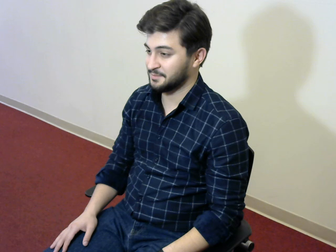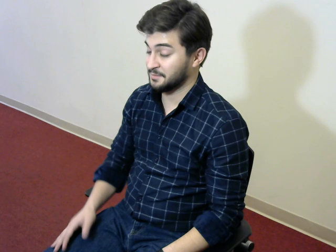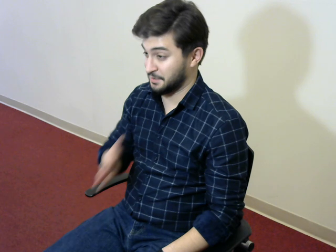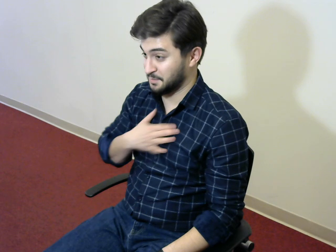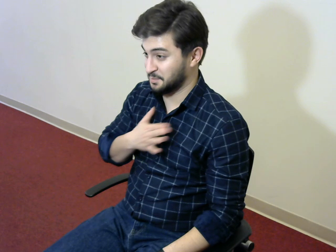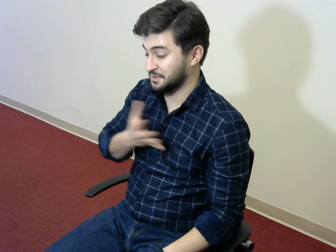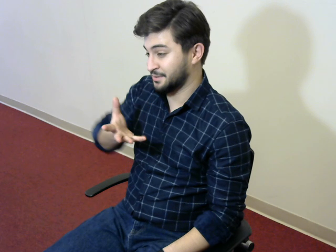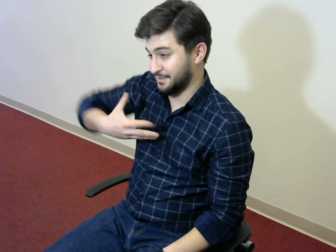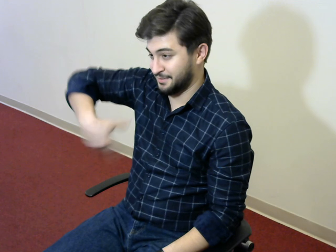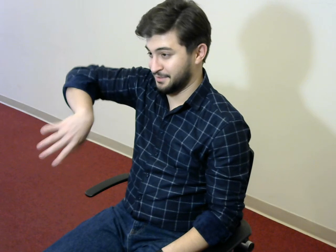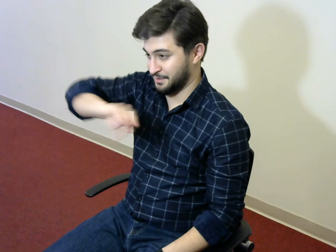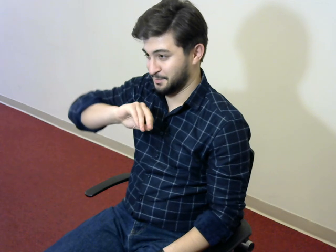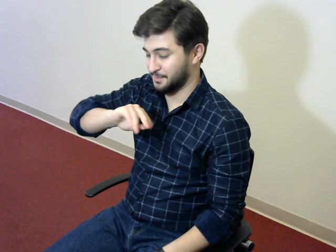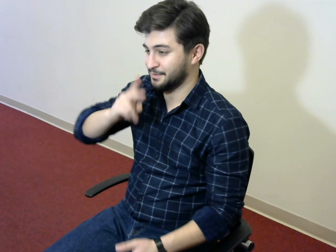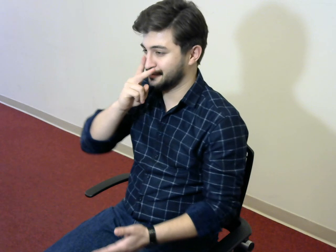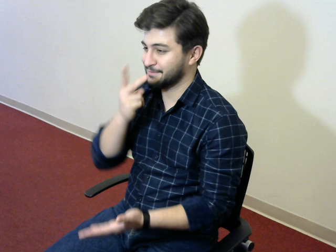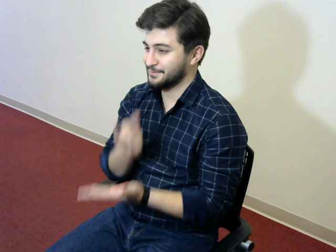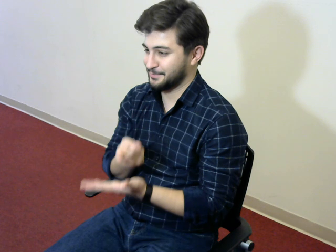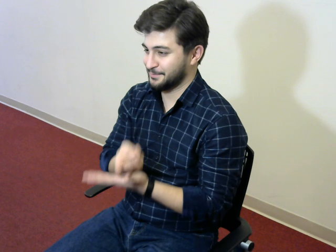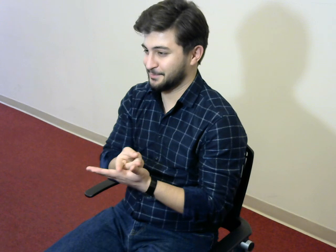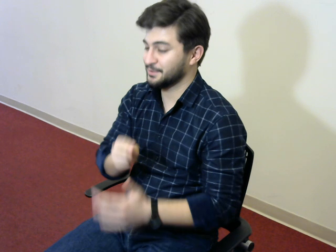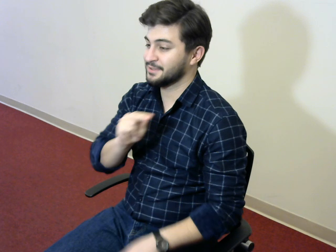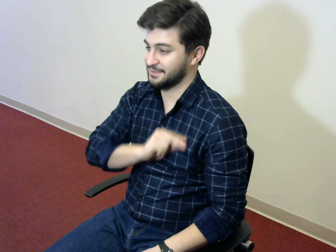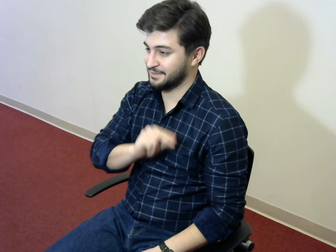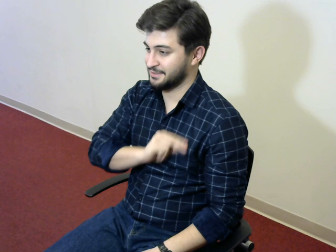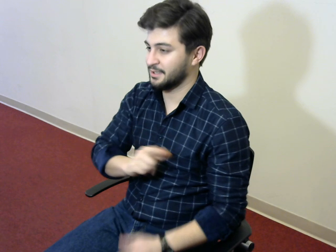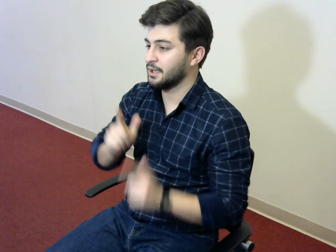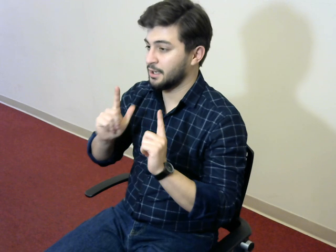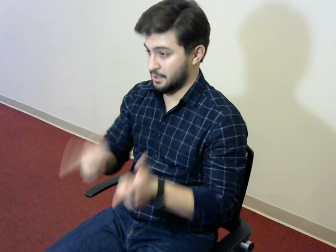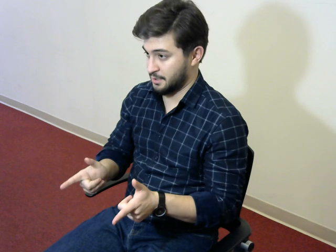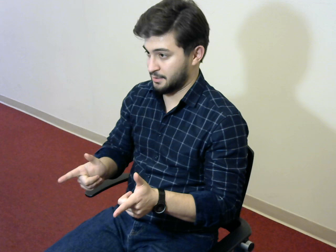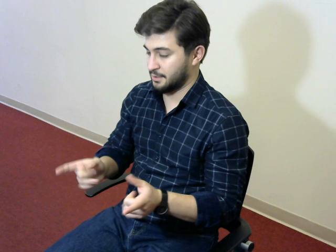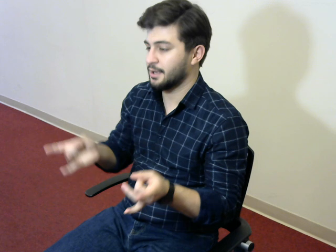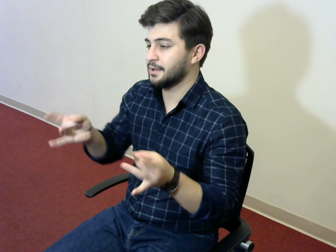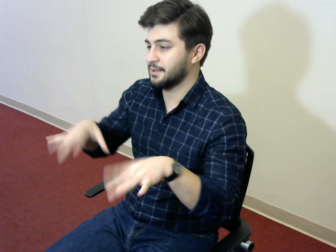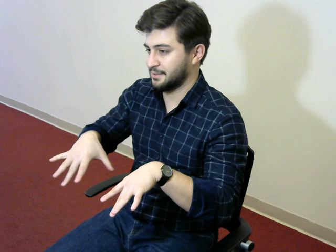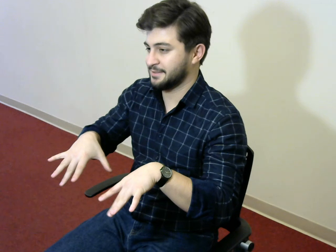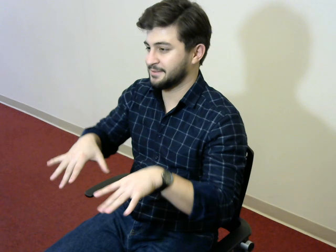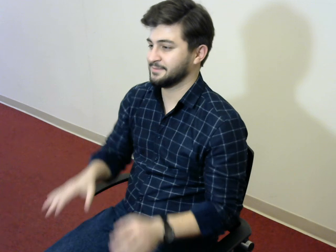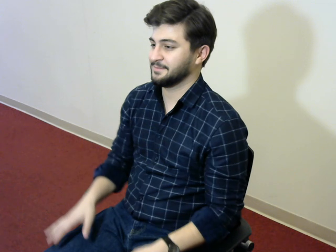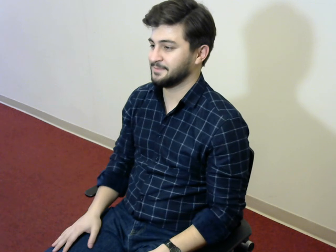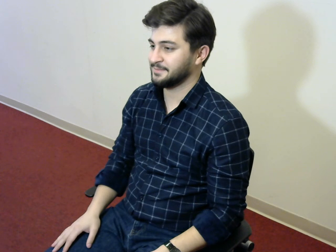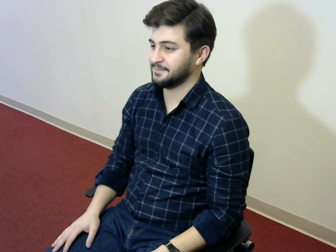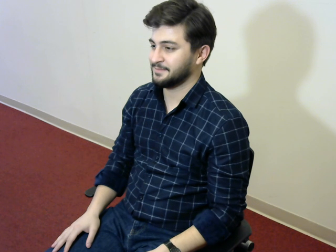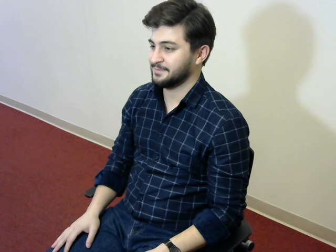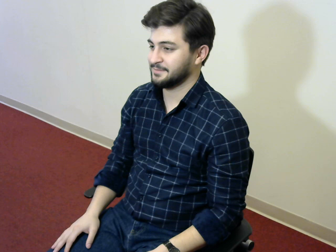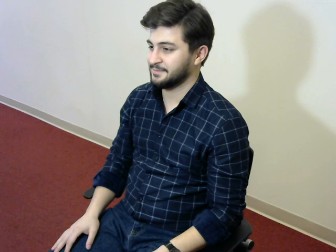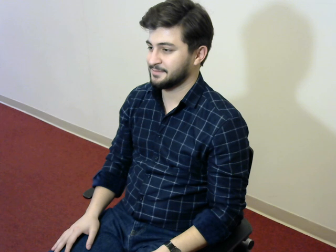Biz göstərilən işdən razı qaldıq